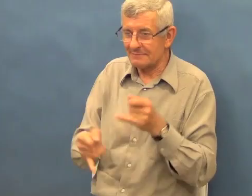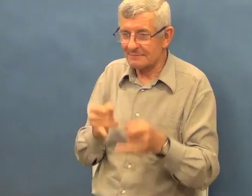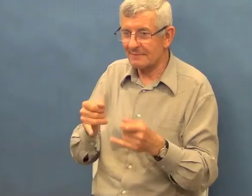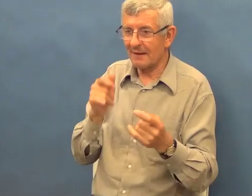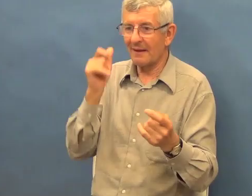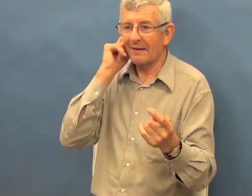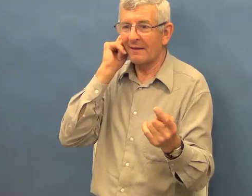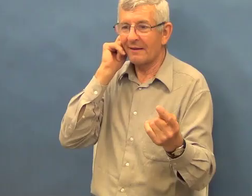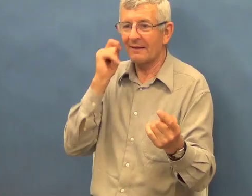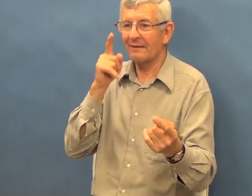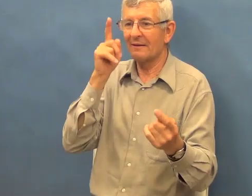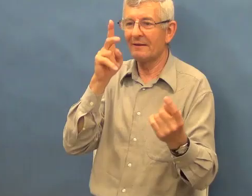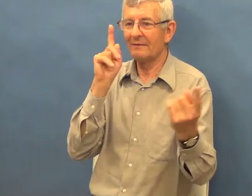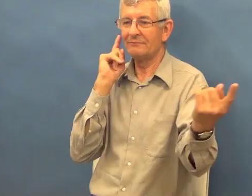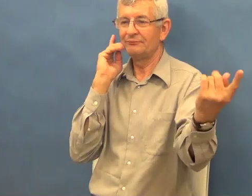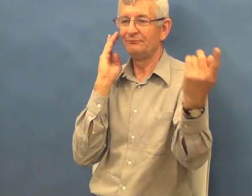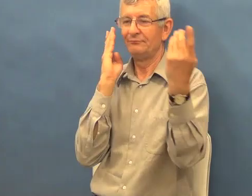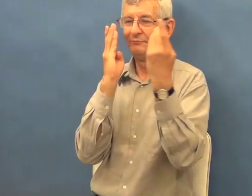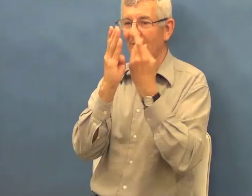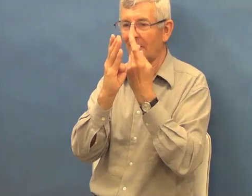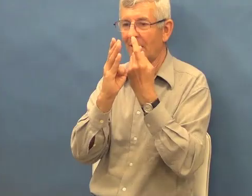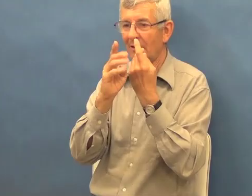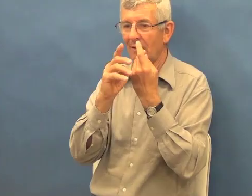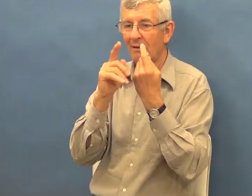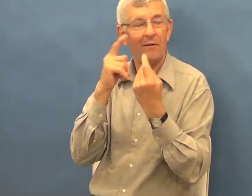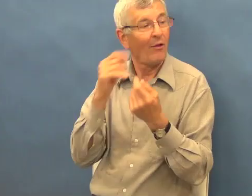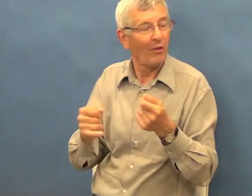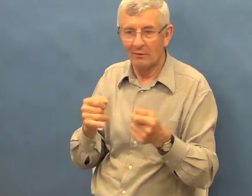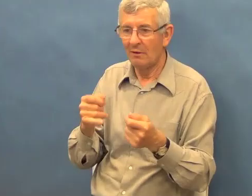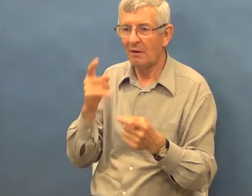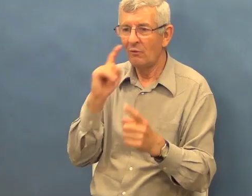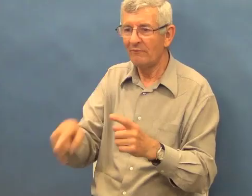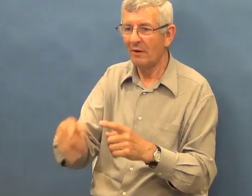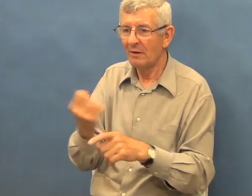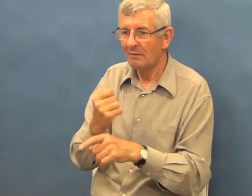Dziewczyna mija go na rowerze. Zauważył ją, ale nie zauważył kamienia.